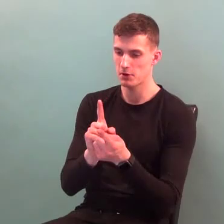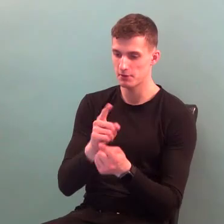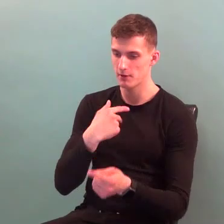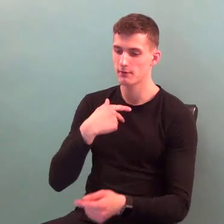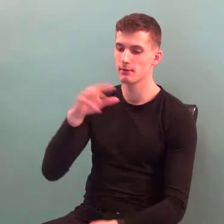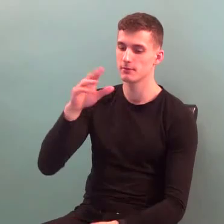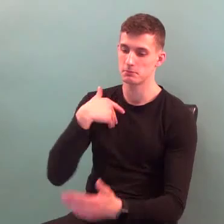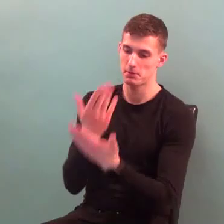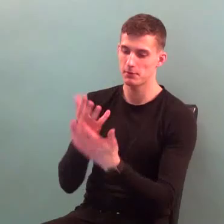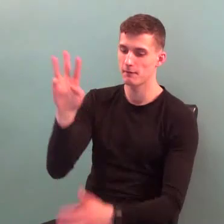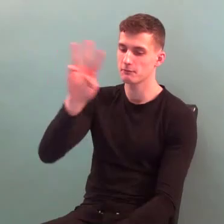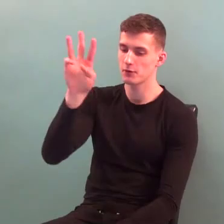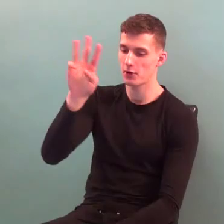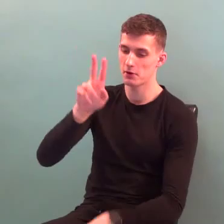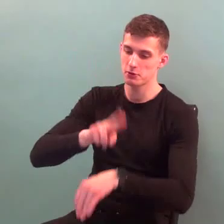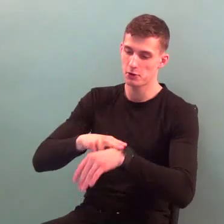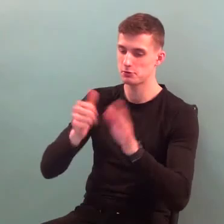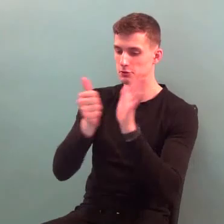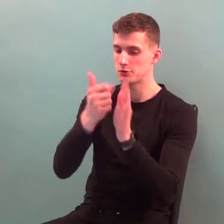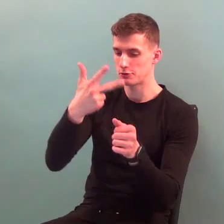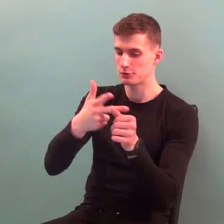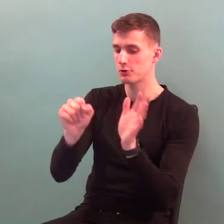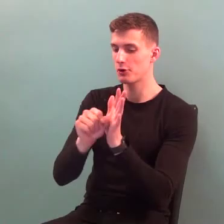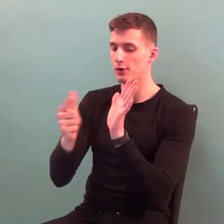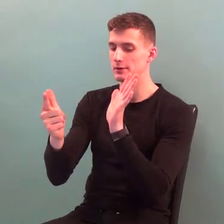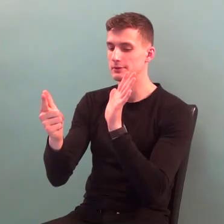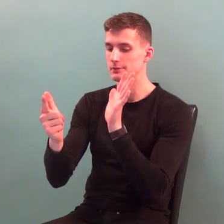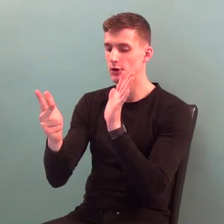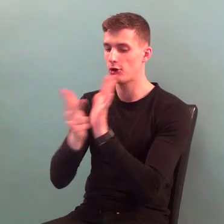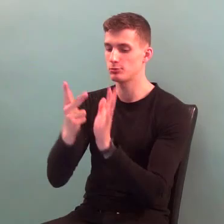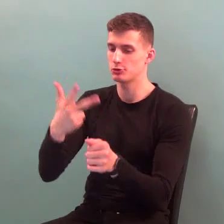Ja proponuję wtorek w godzinach od szesnastej trzydzieści do osiemnastej trzydzieści.